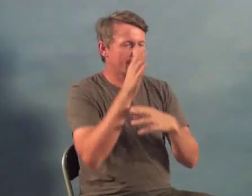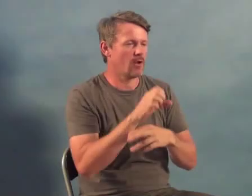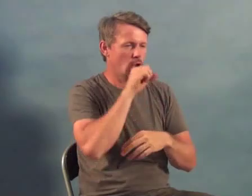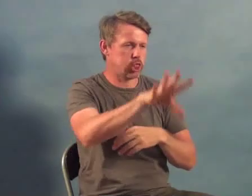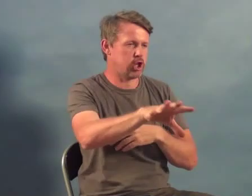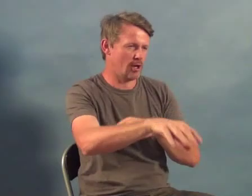A ryba opluwa go.